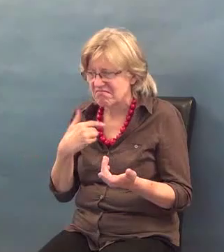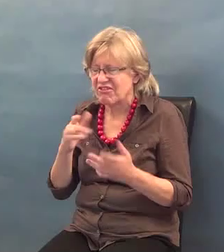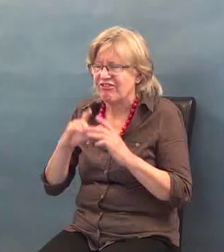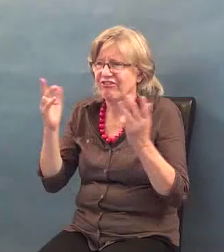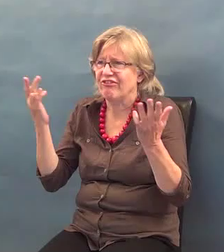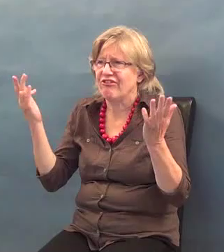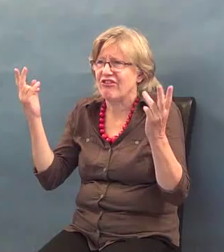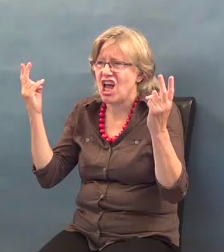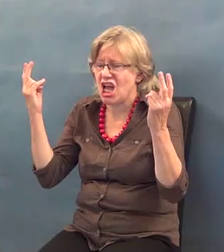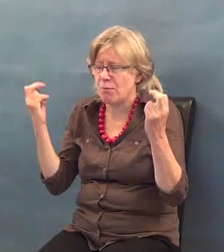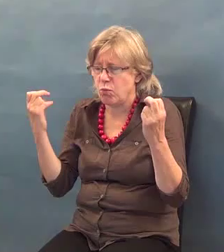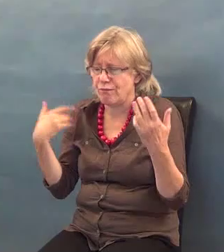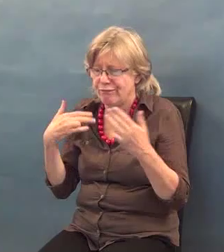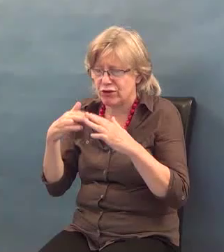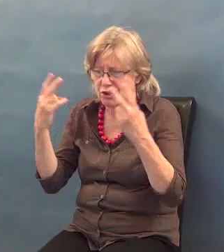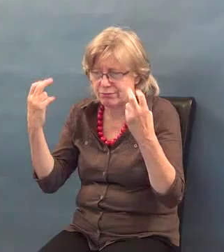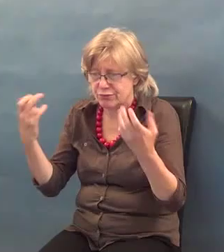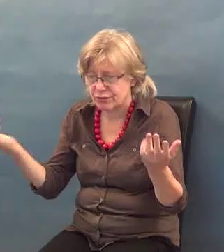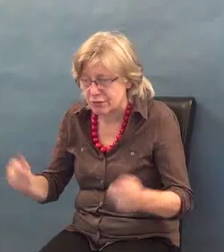Ja siedzę w domu.